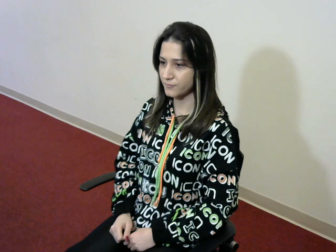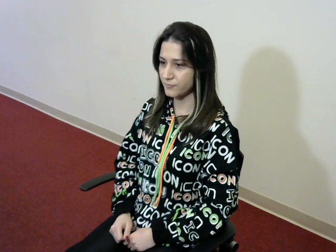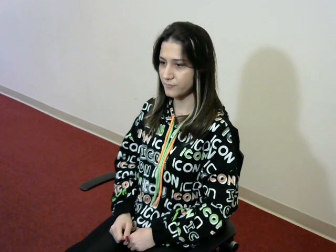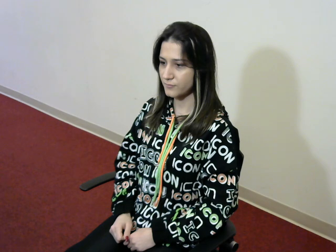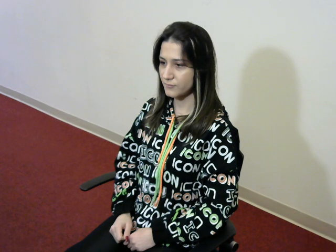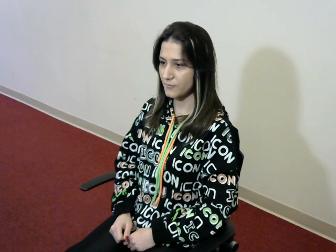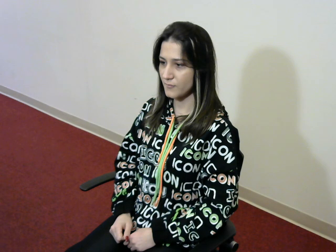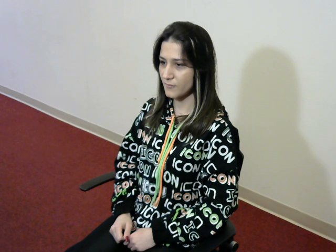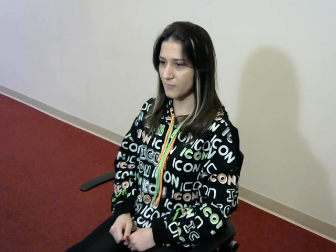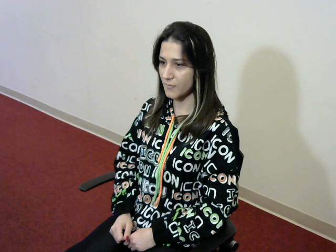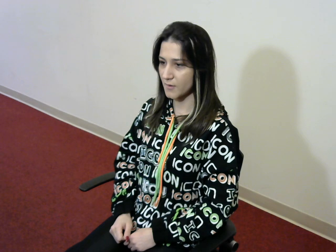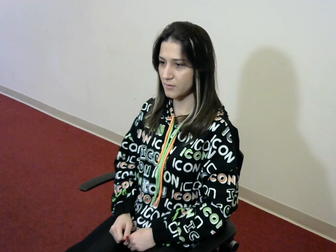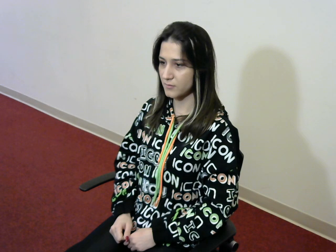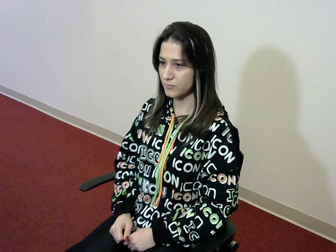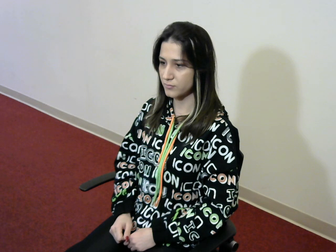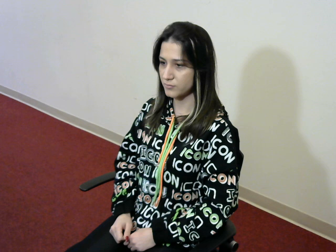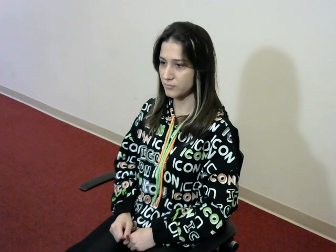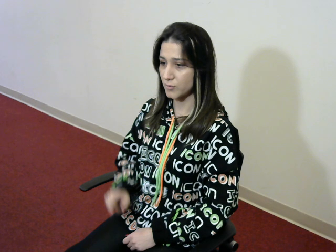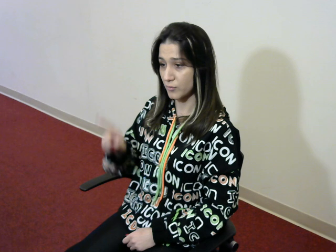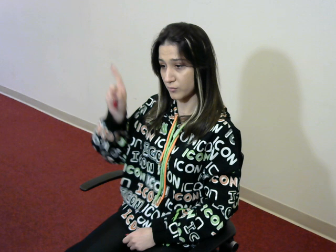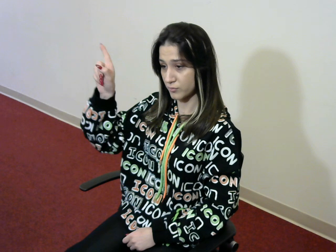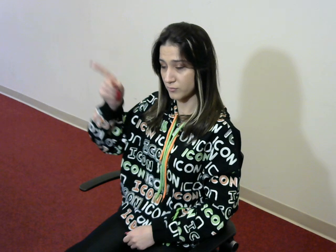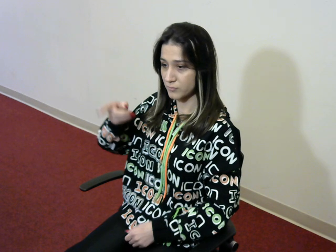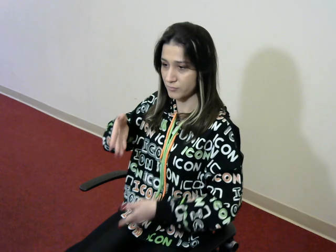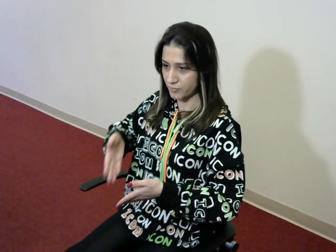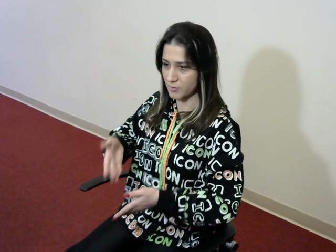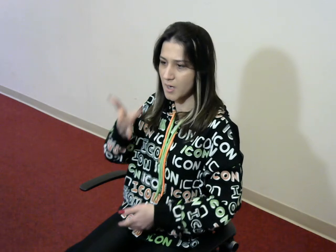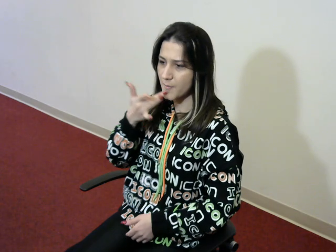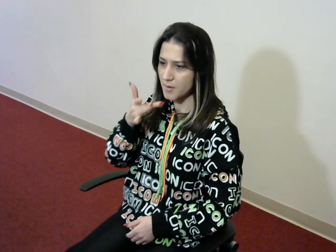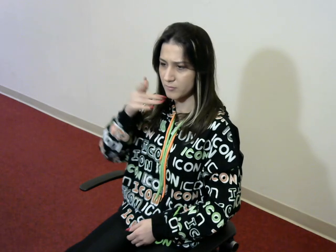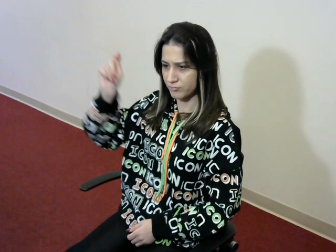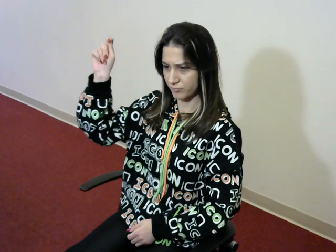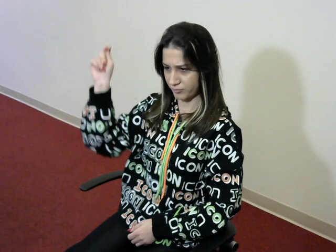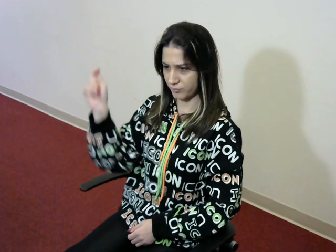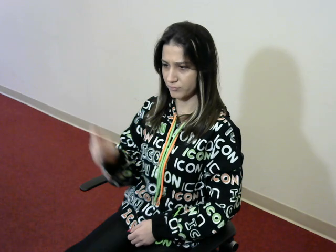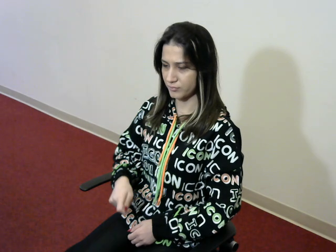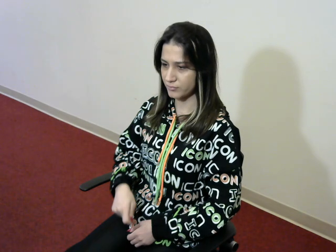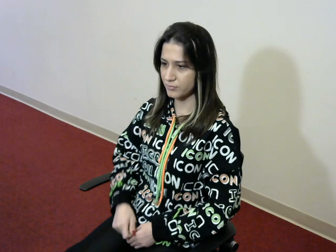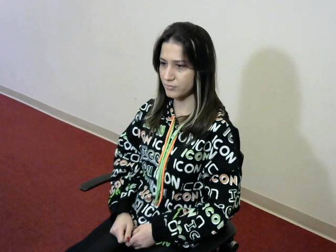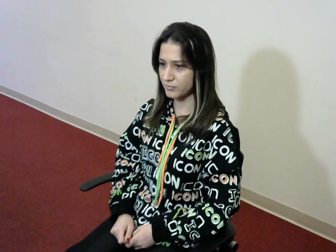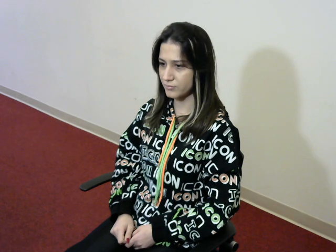O bura Amerikadan gəlib